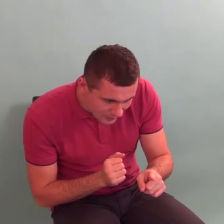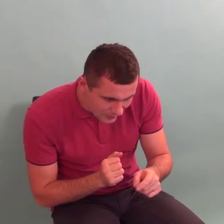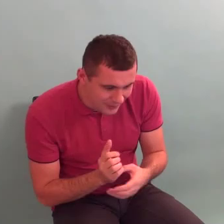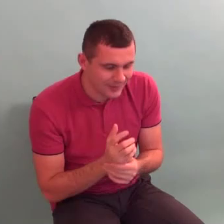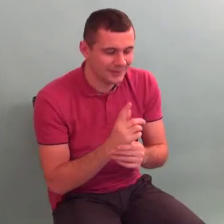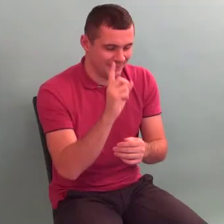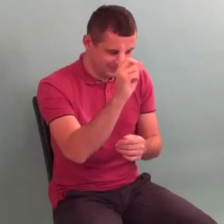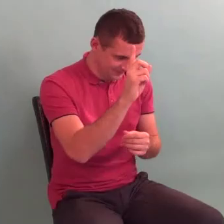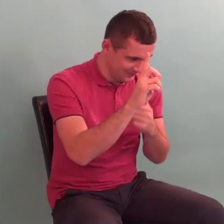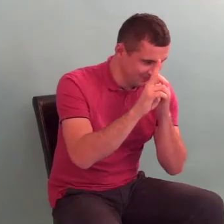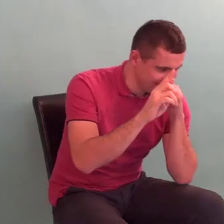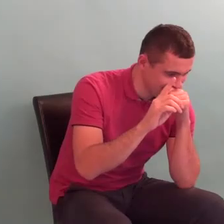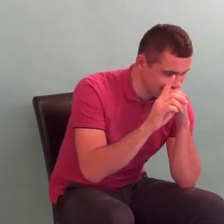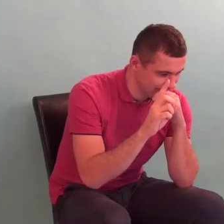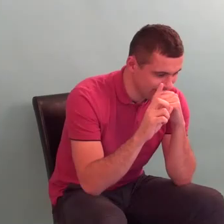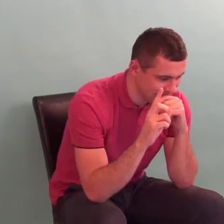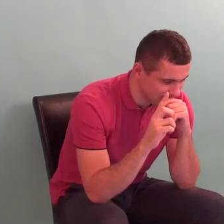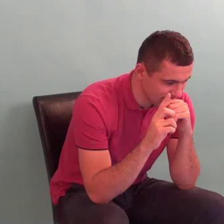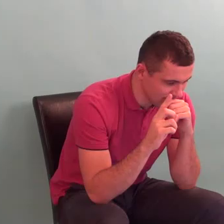Czekaj.